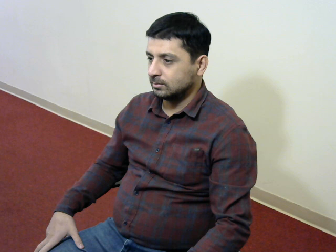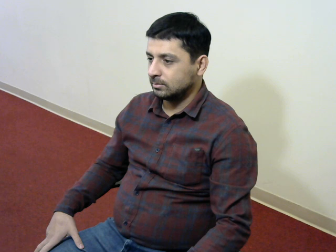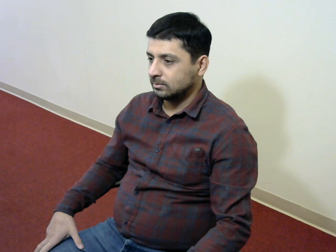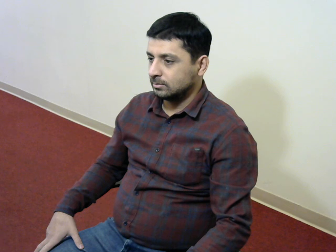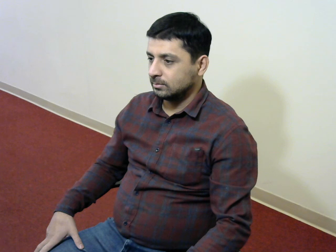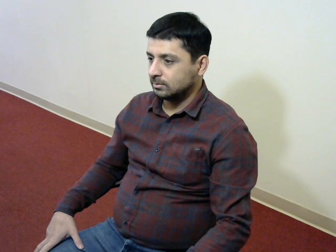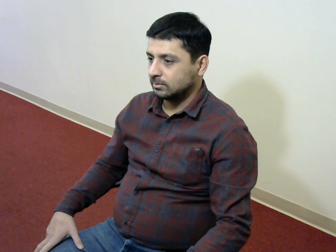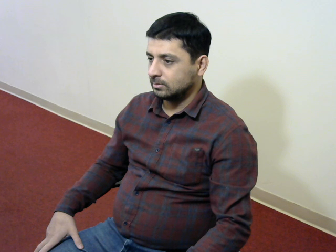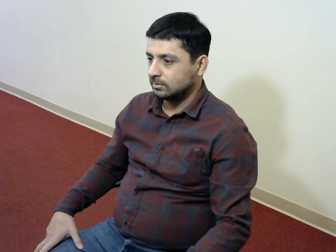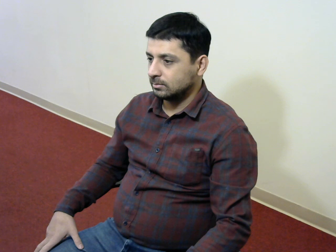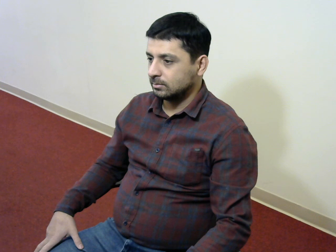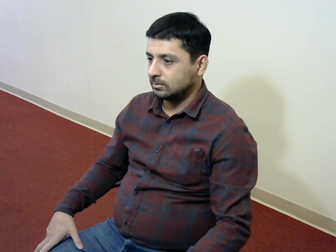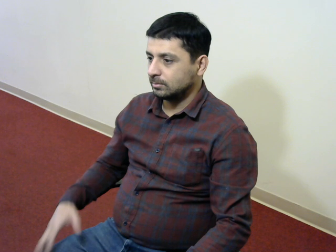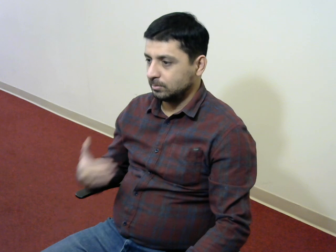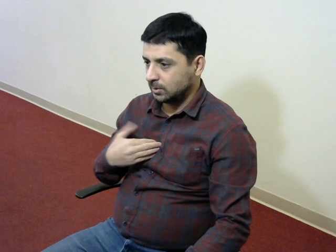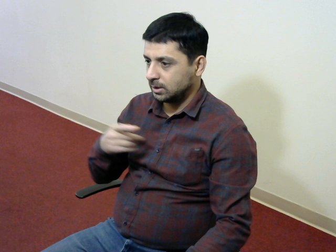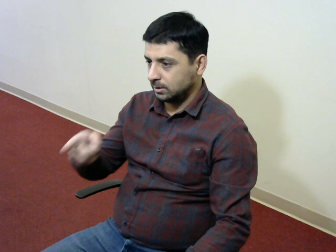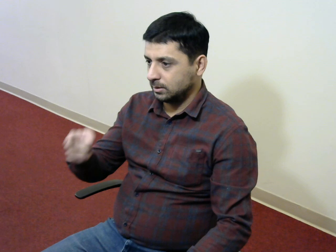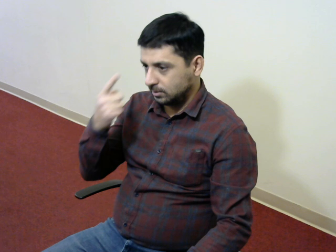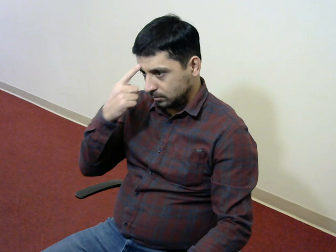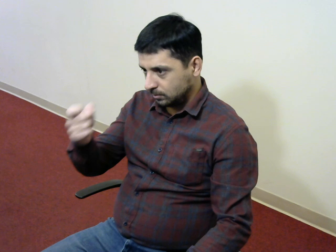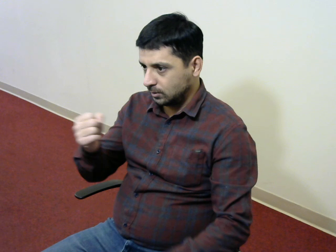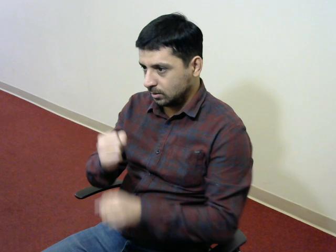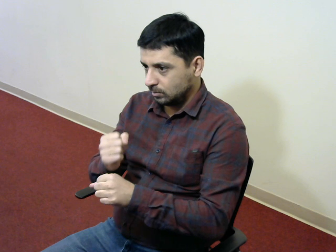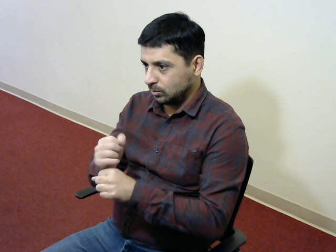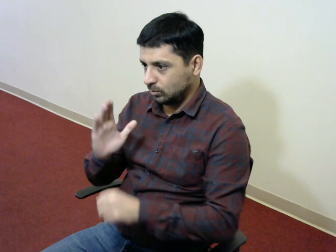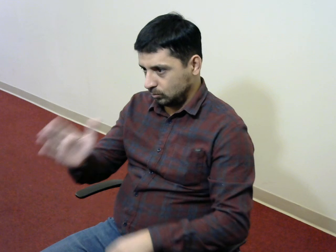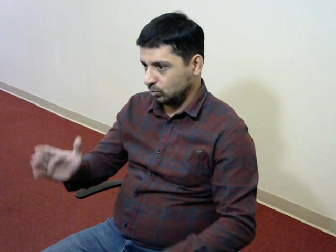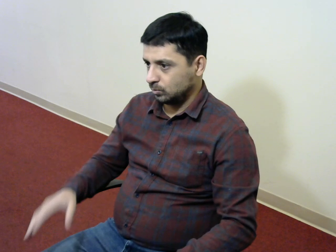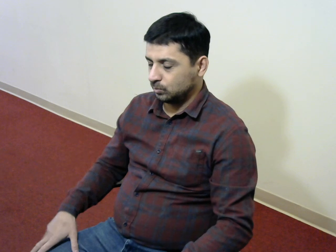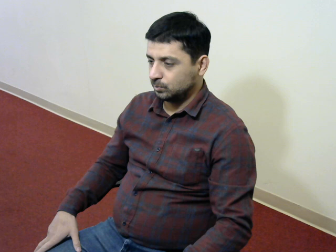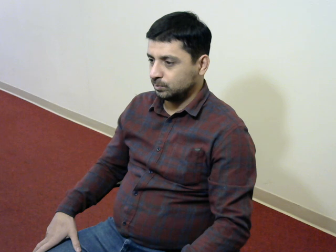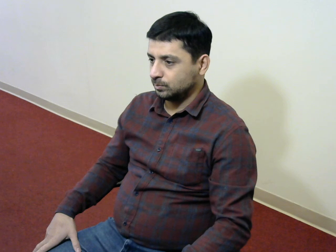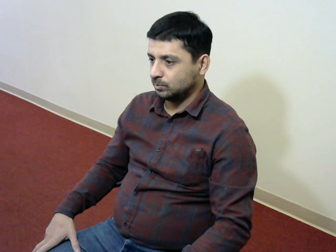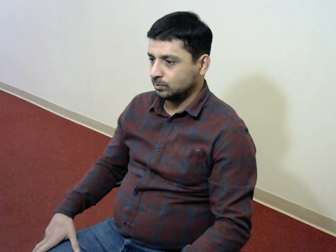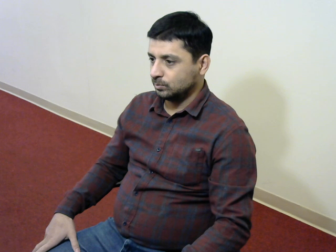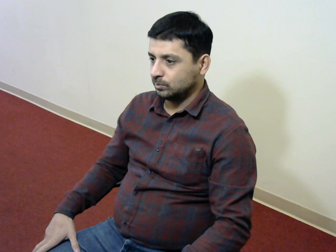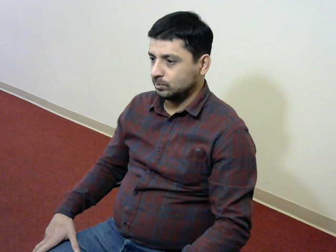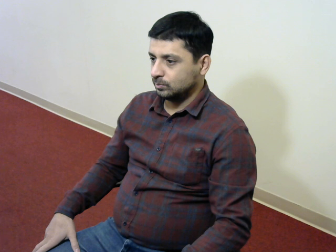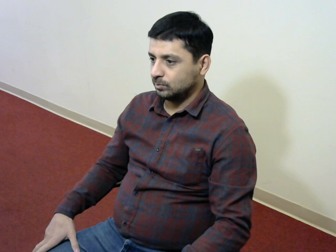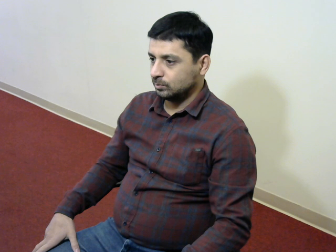Mən sizə xəbər edəcəyəm